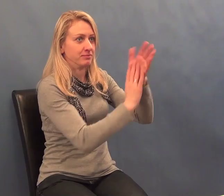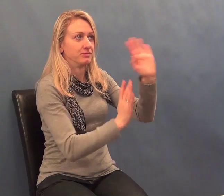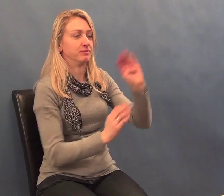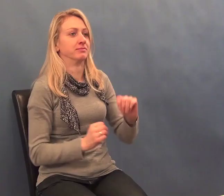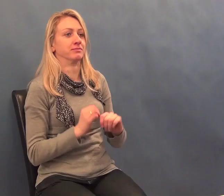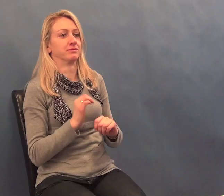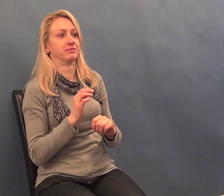Ok.